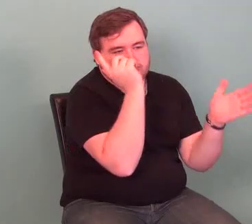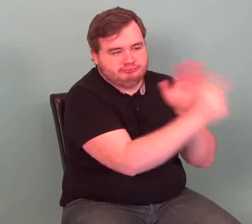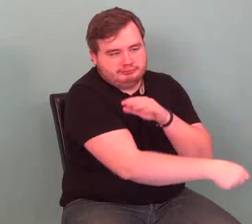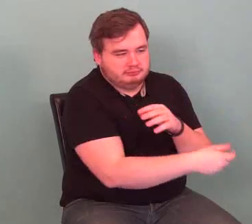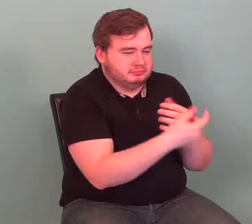Ucieka.